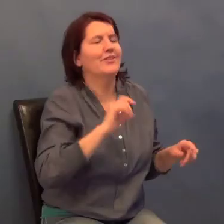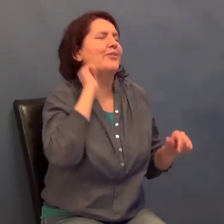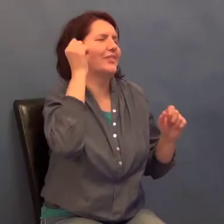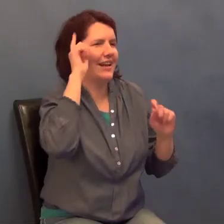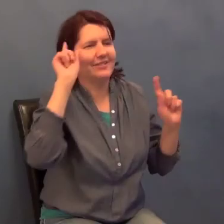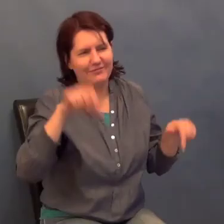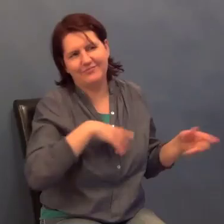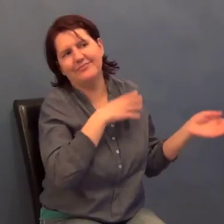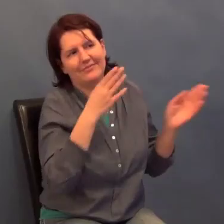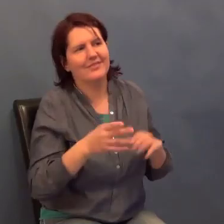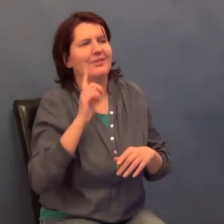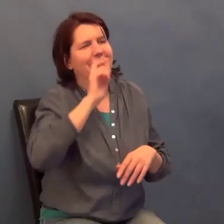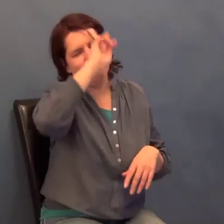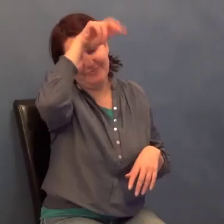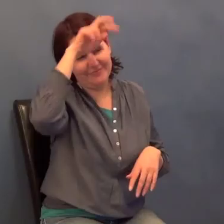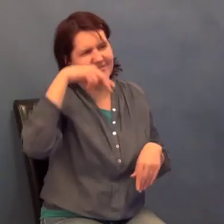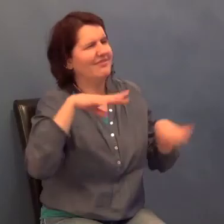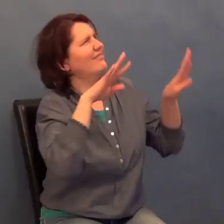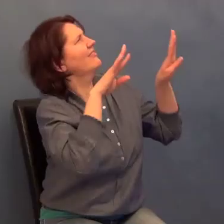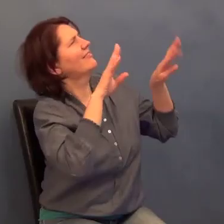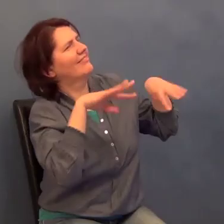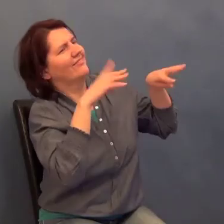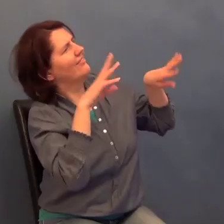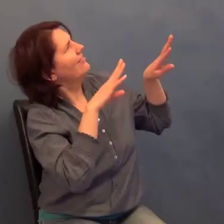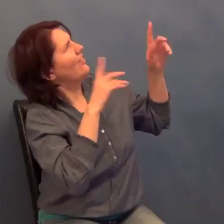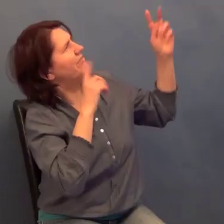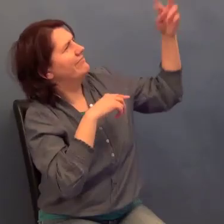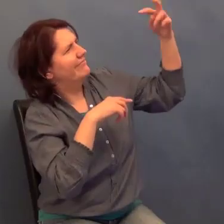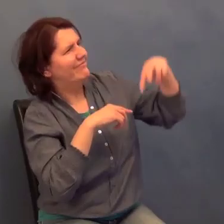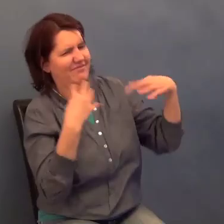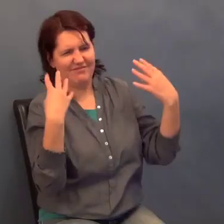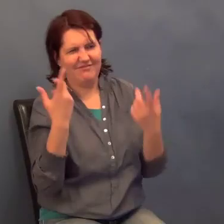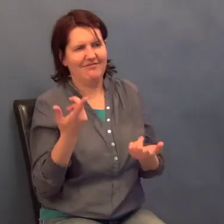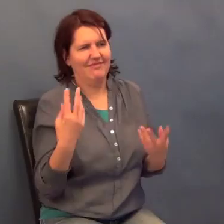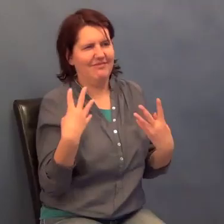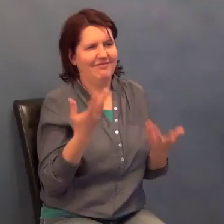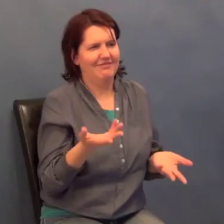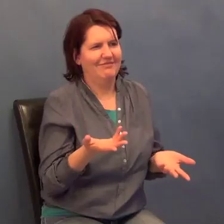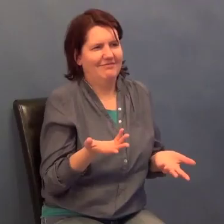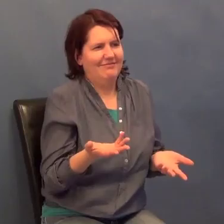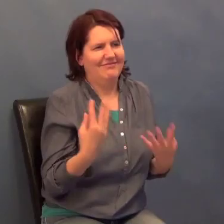Następnego dnia mężczyzna schodzi na dół, a znajomi patrzą na niego. "Patrzą na mnie? Co jest?"